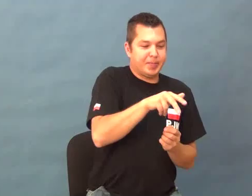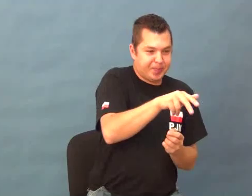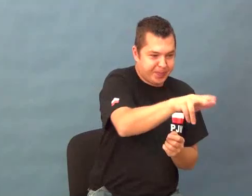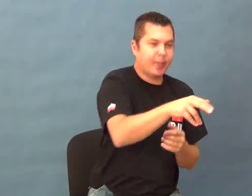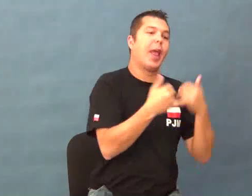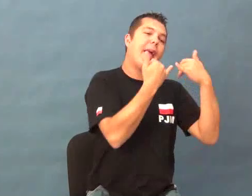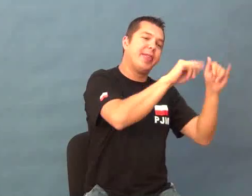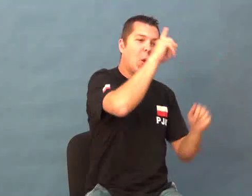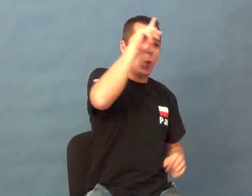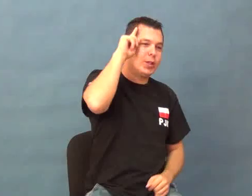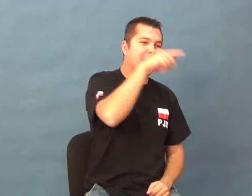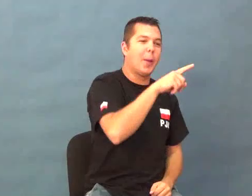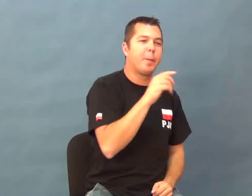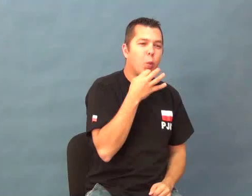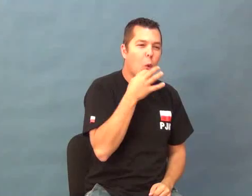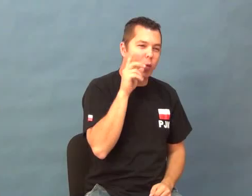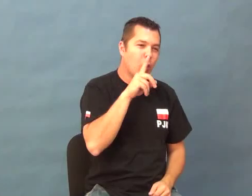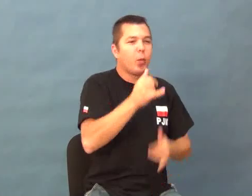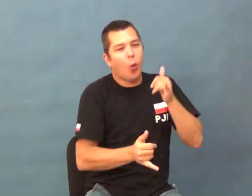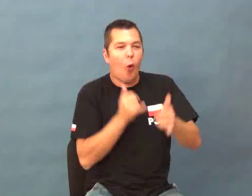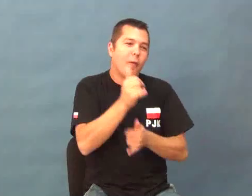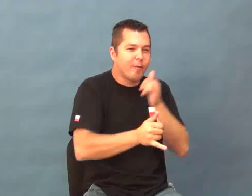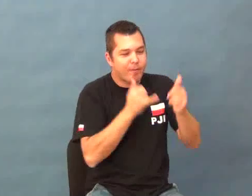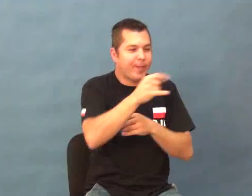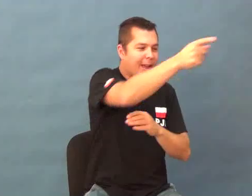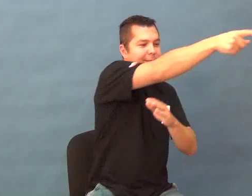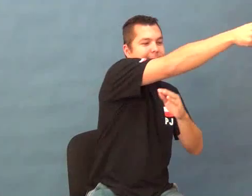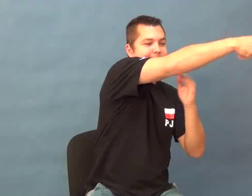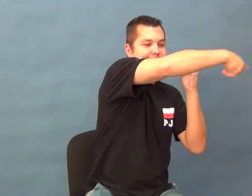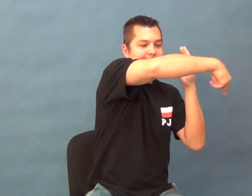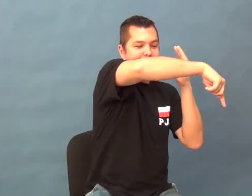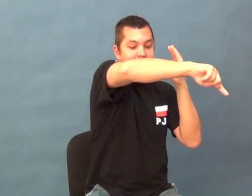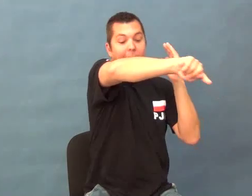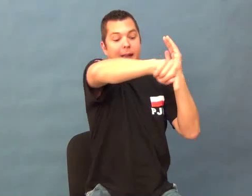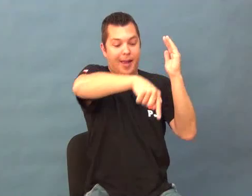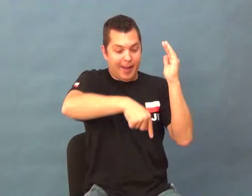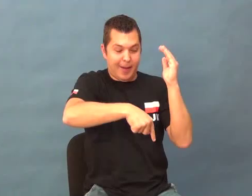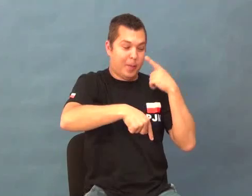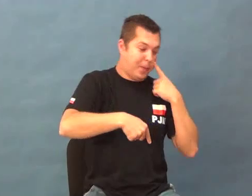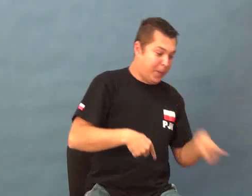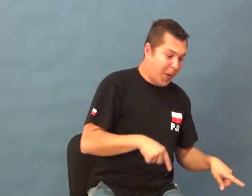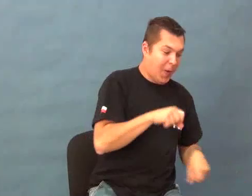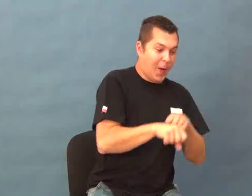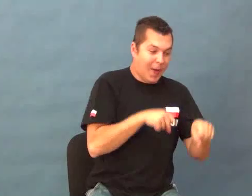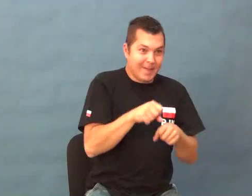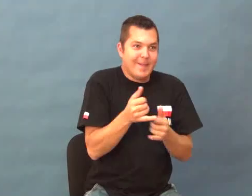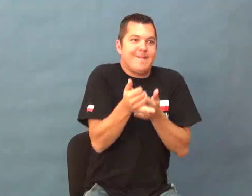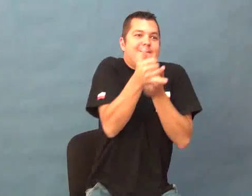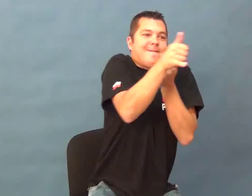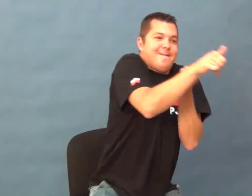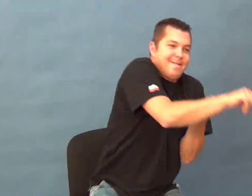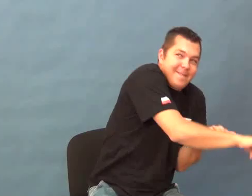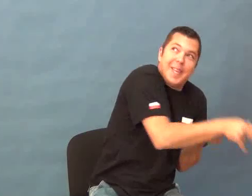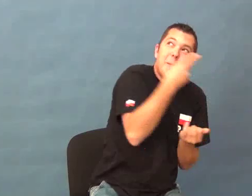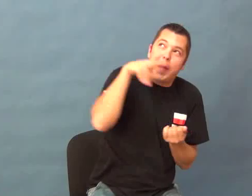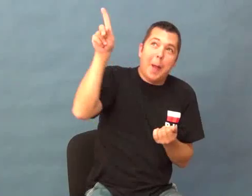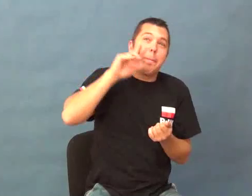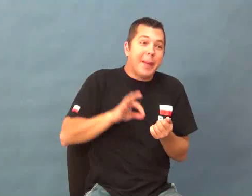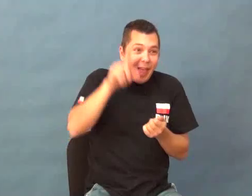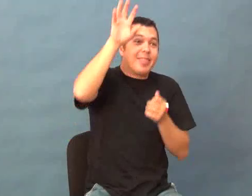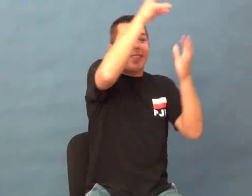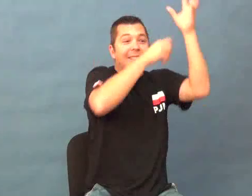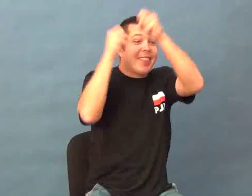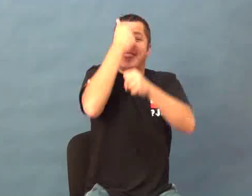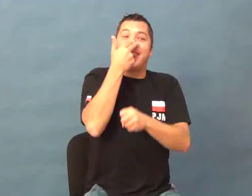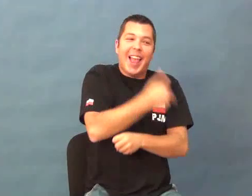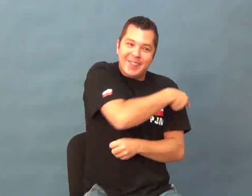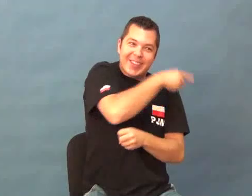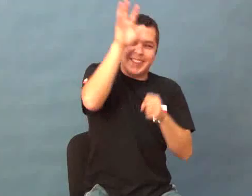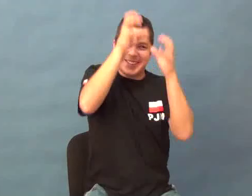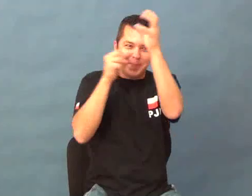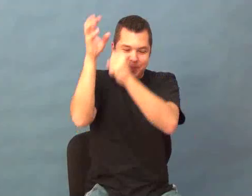Ktoś inny, młody chłopak jedzie sobie na rowerze, zauważył gruszki, więc odstawił rower i patrzy, że pan zbiera gruszki i nie widzi go.